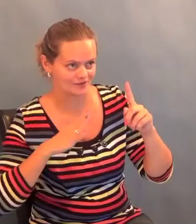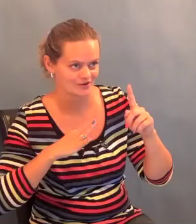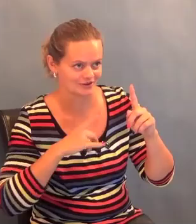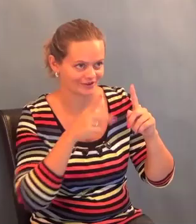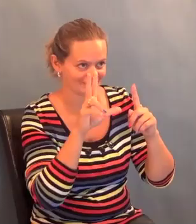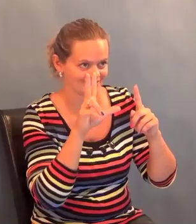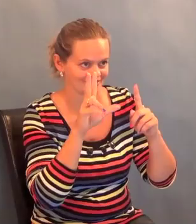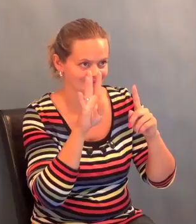A potem masz wolne?